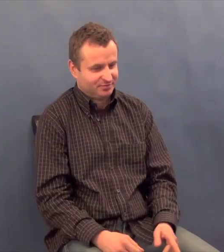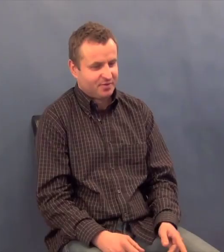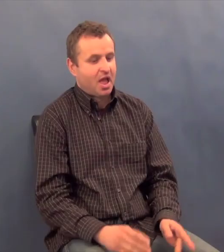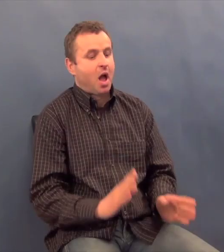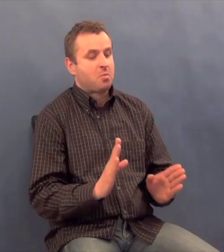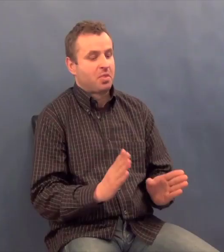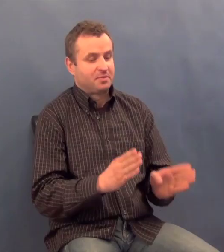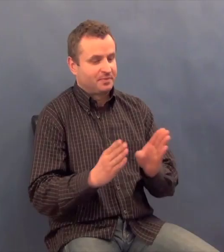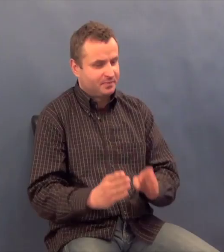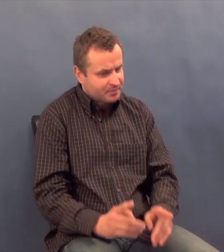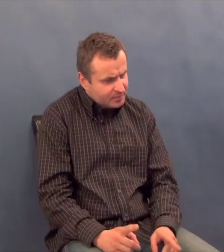Następny.